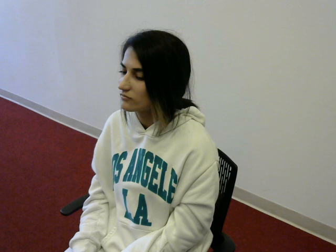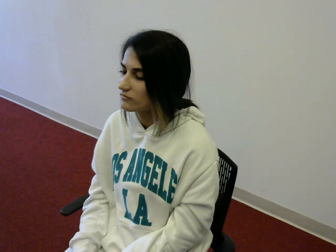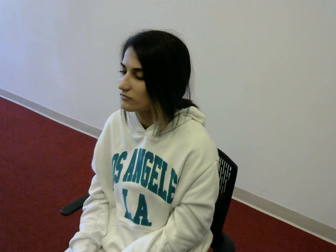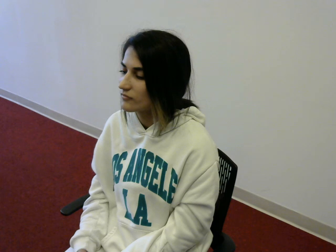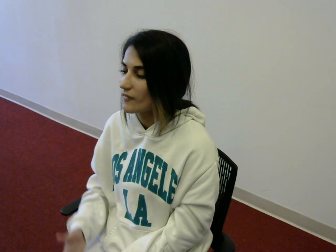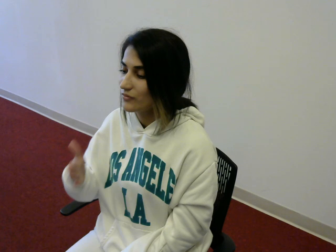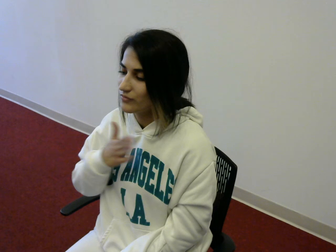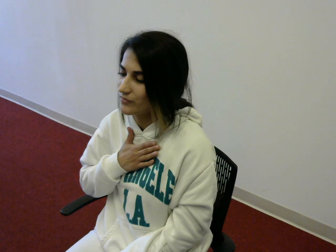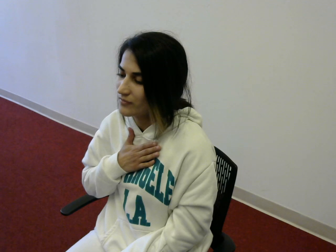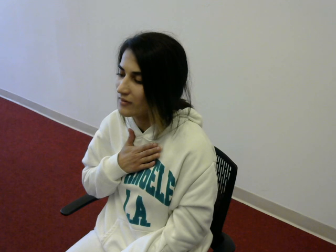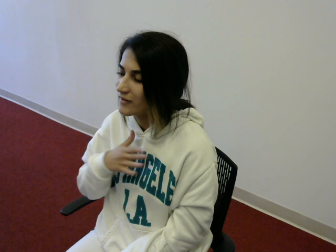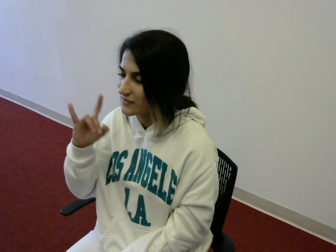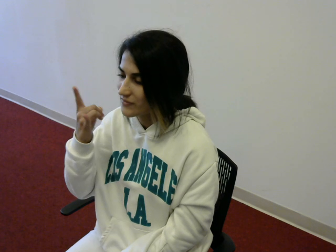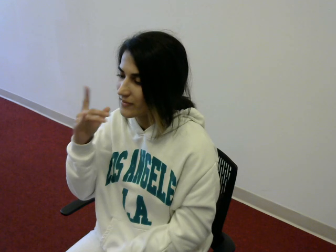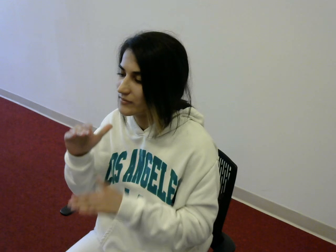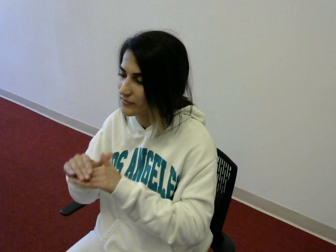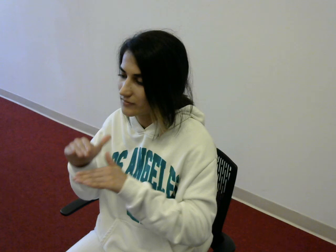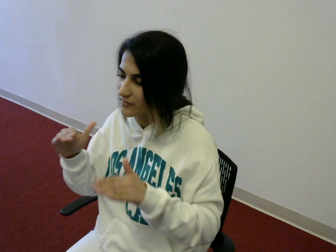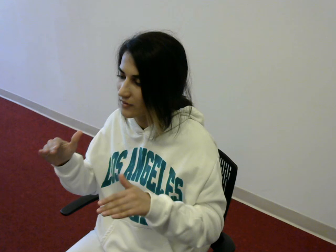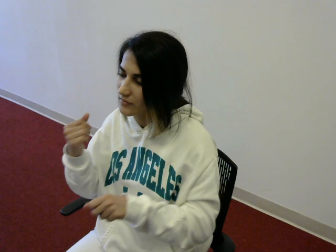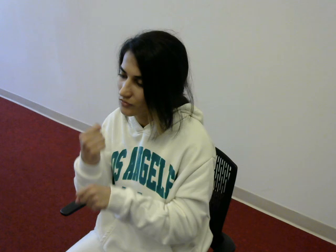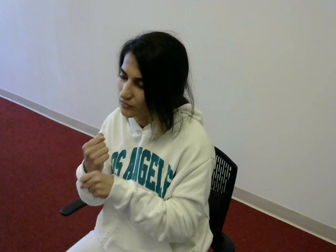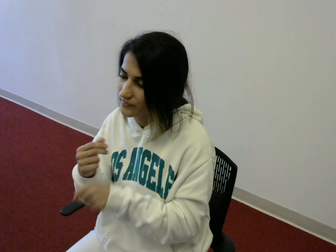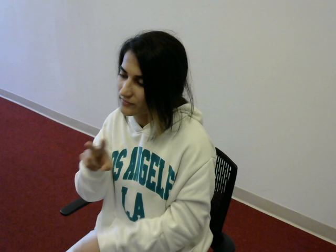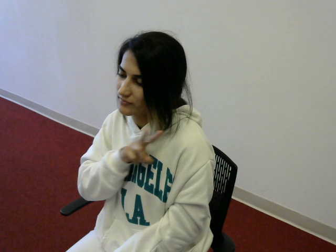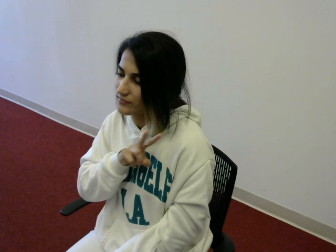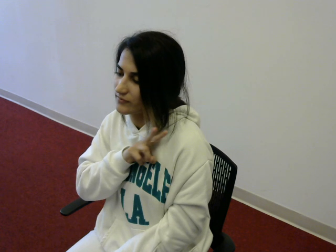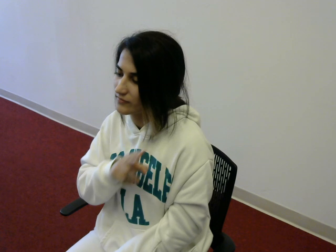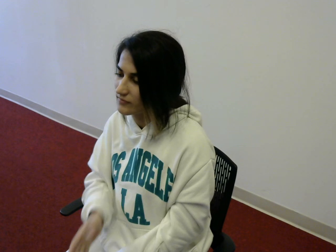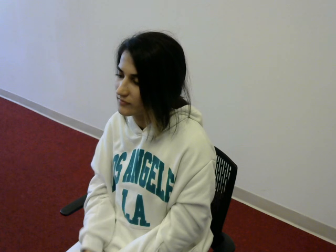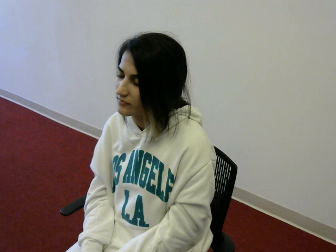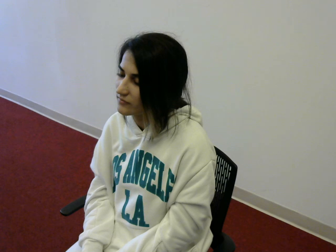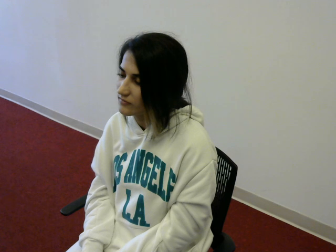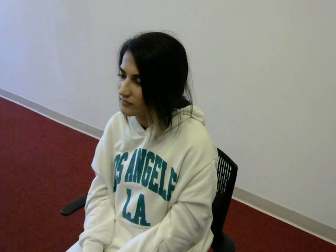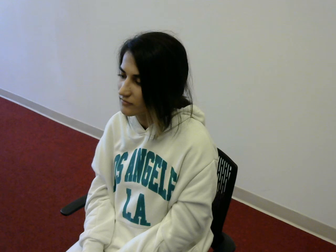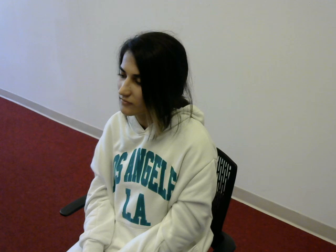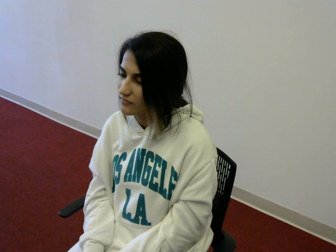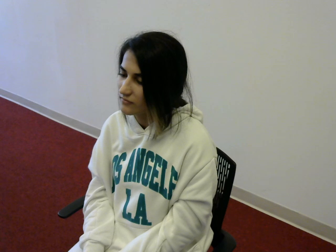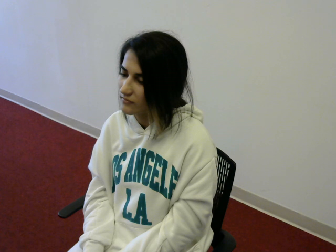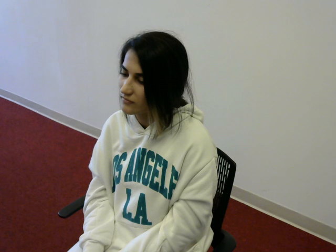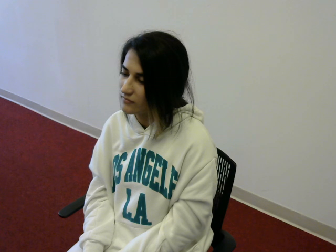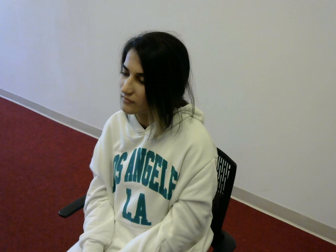Mən uşaqlarla işləməyi sevirəm